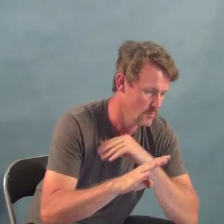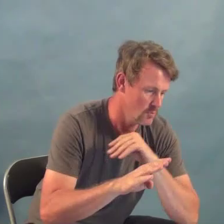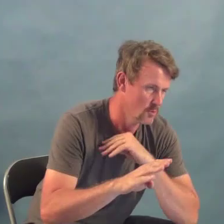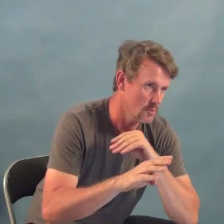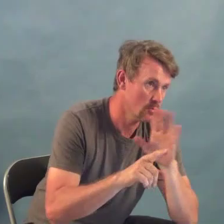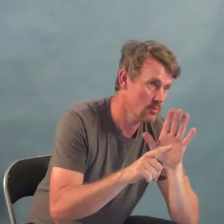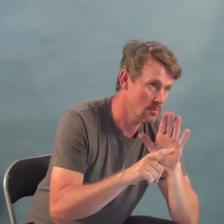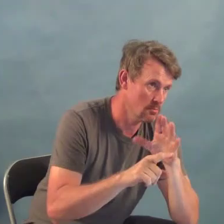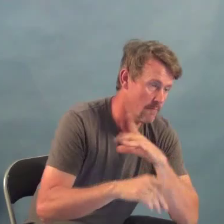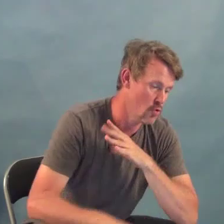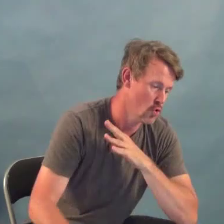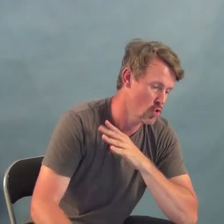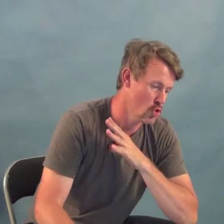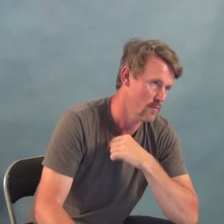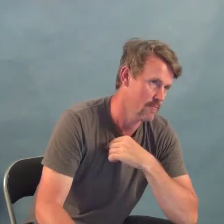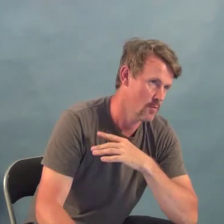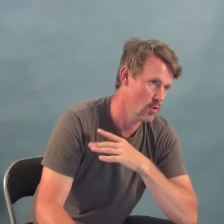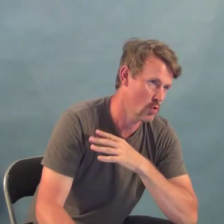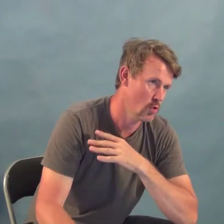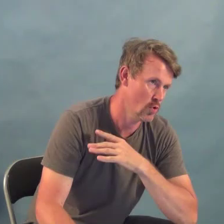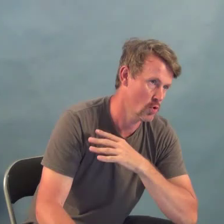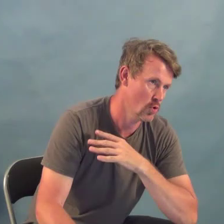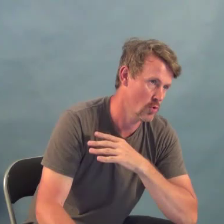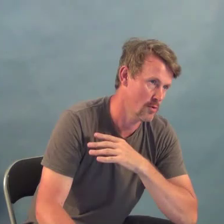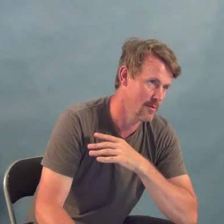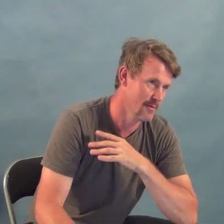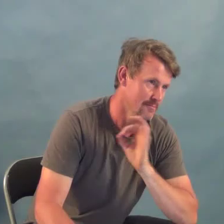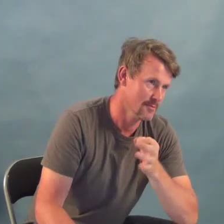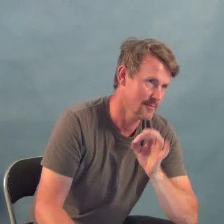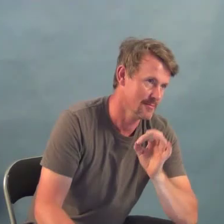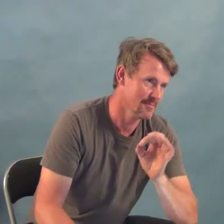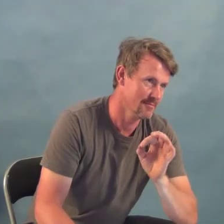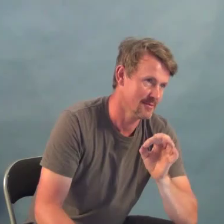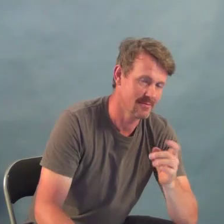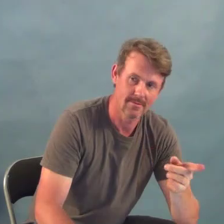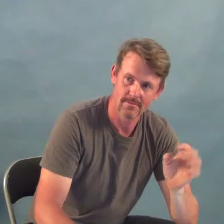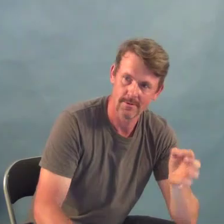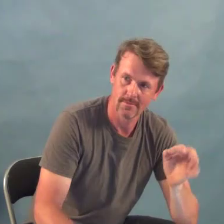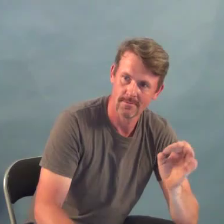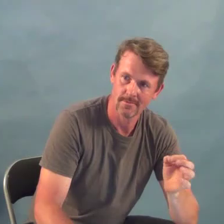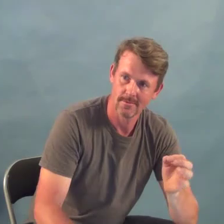Tak, mam wolne, wolne, dobrze, dobrze.